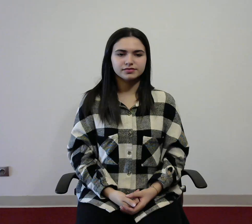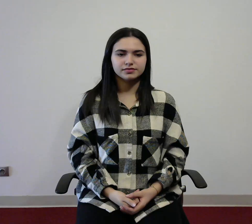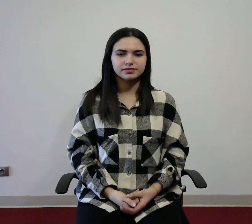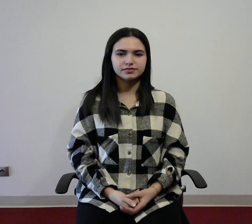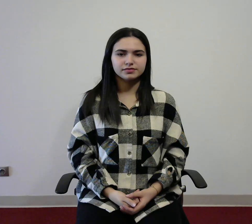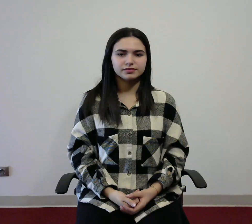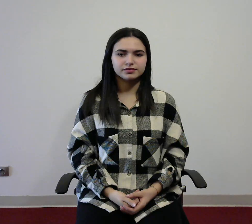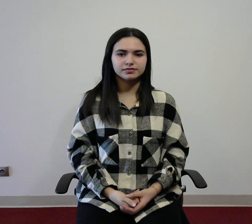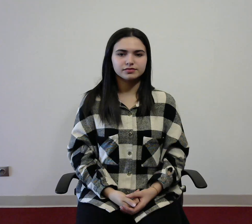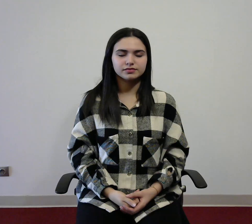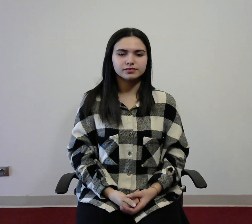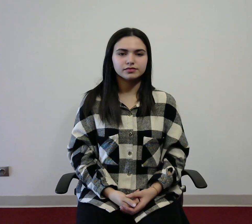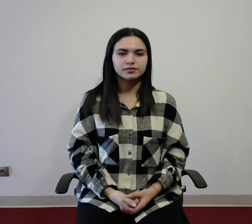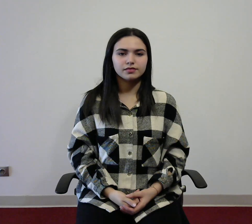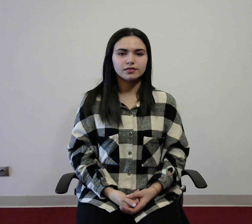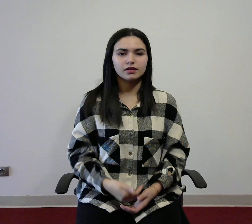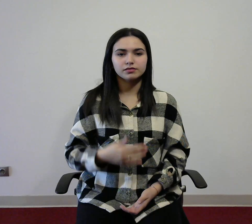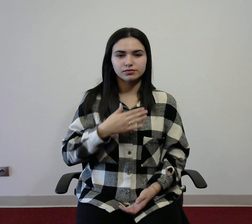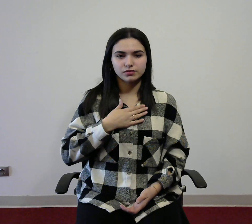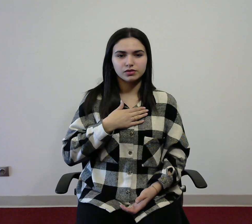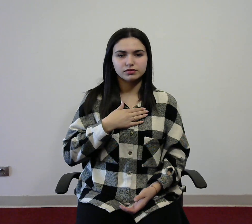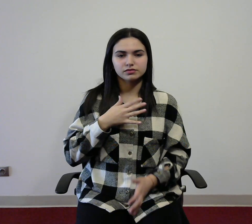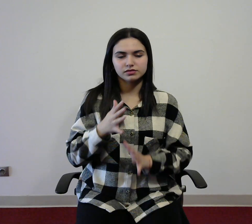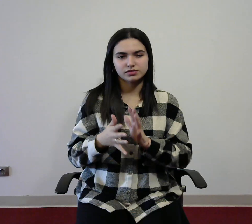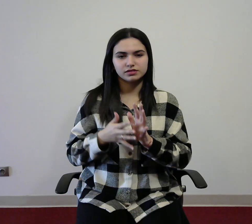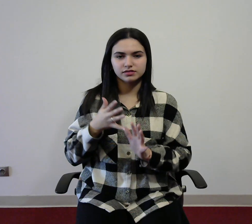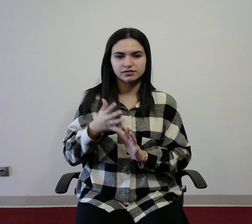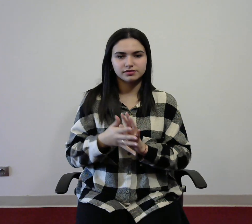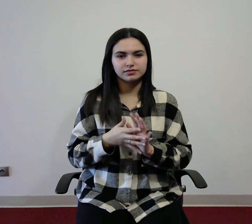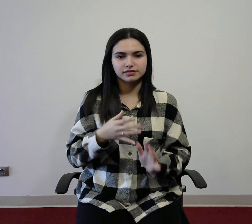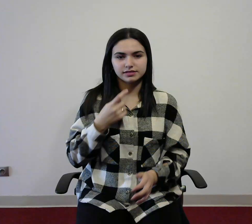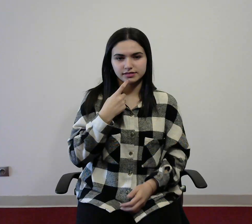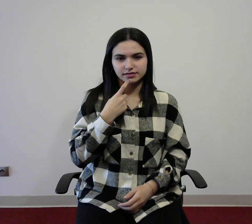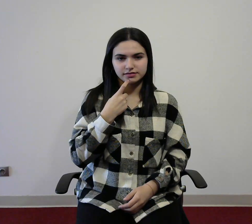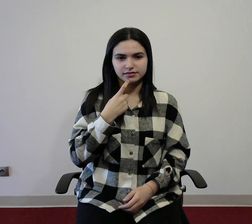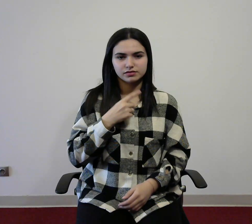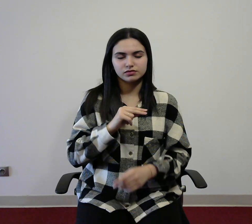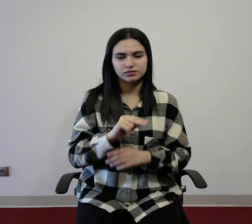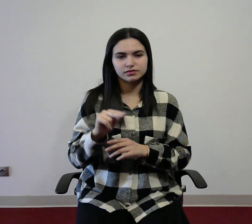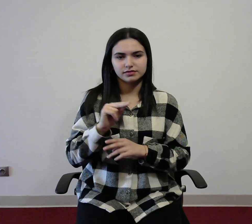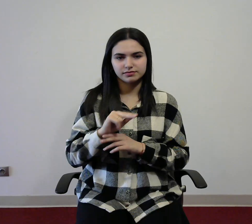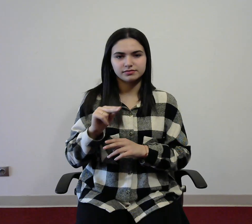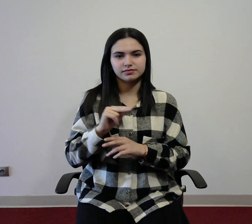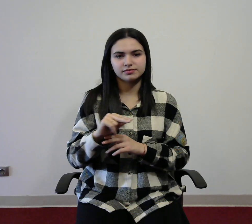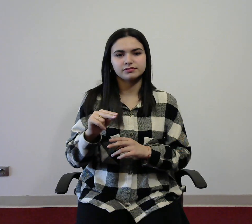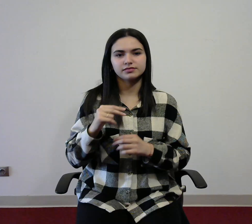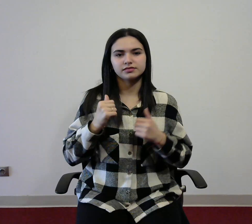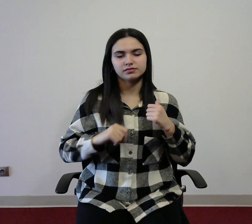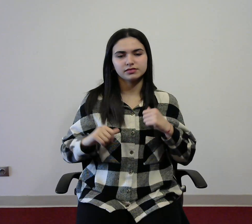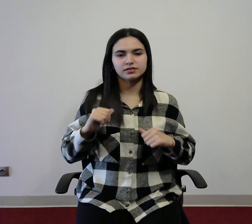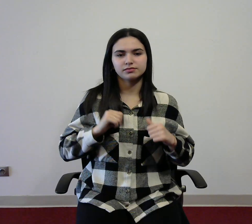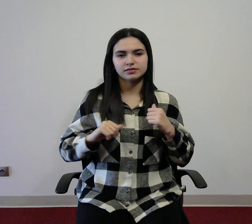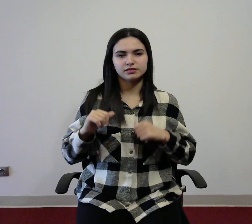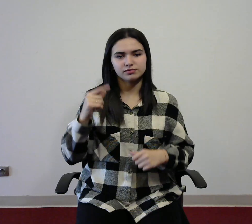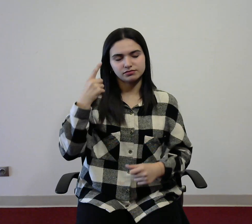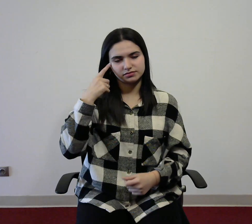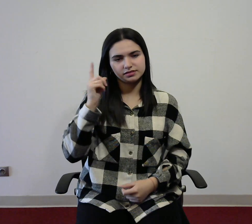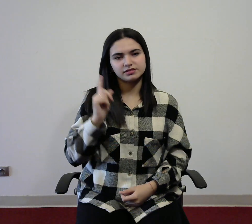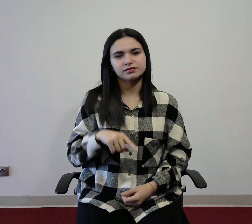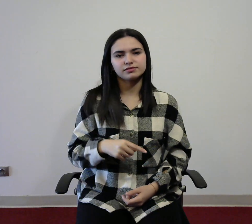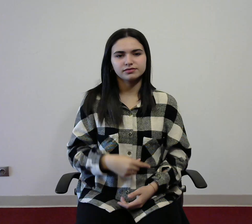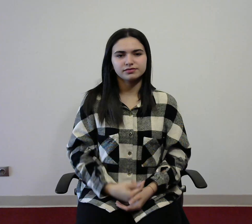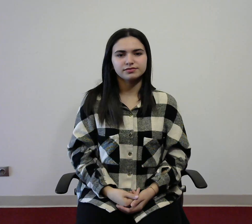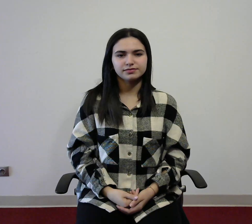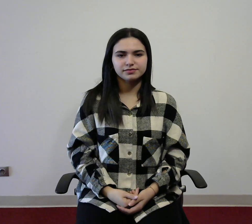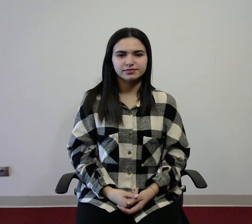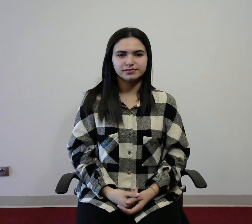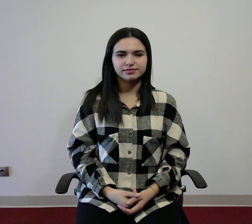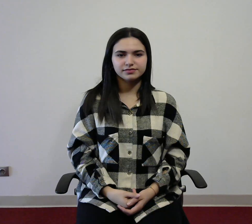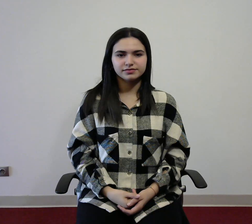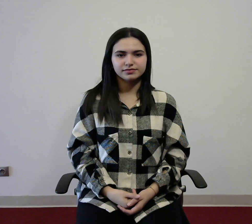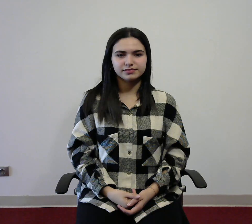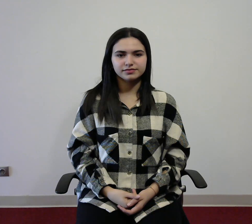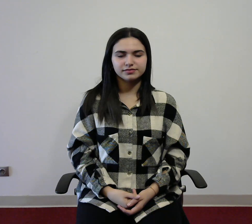Mən işarə dilini öyrədən müəllim tanıyıram